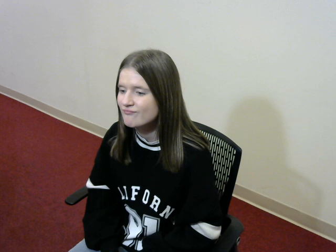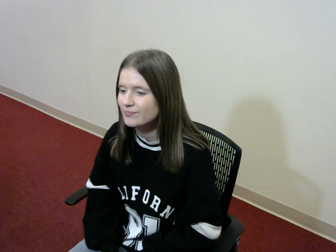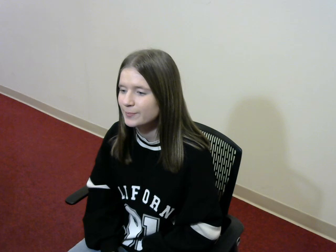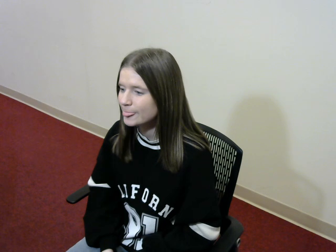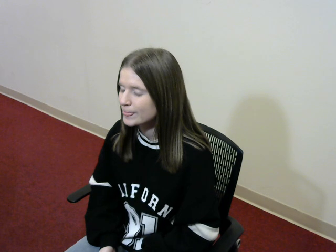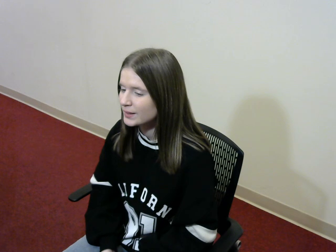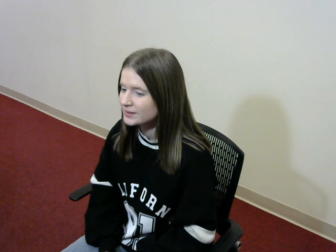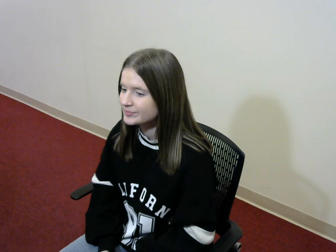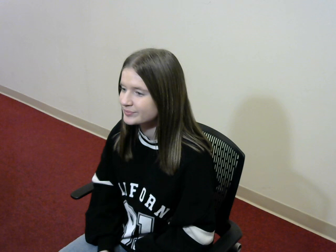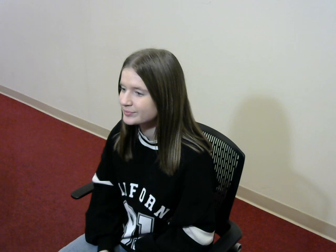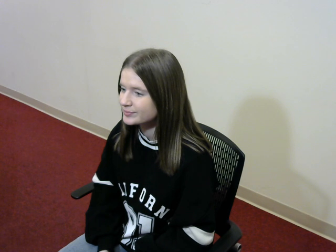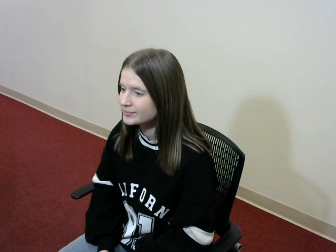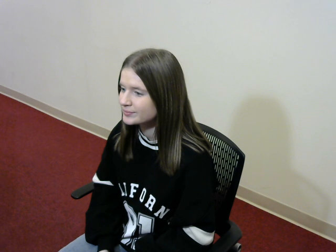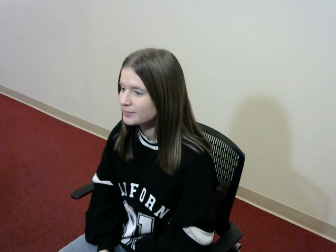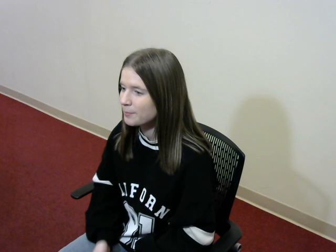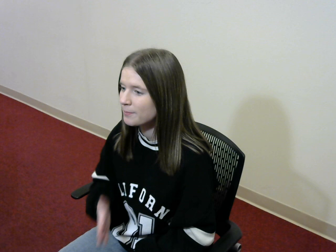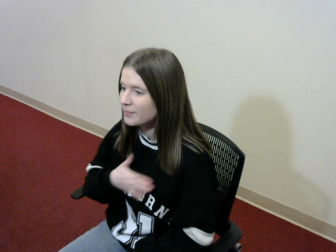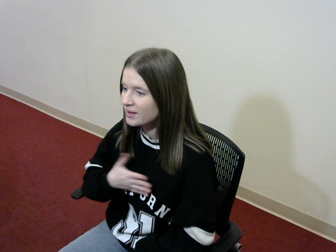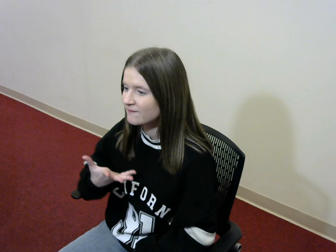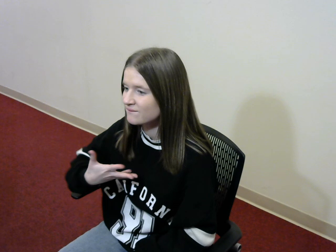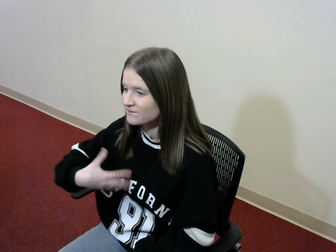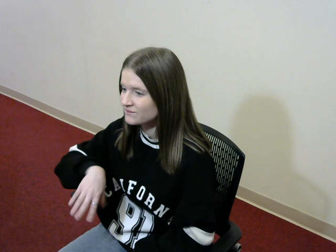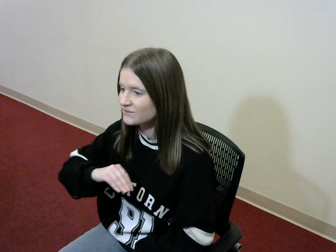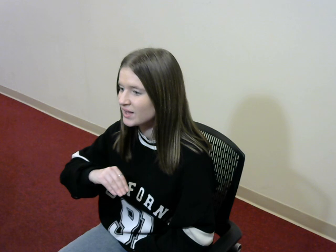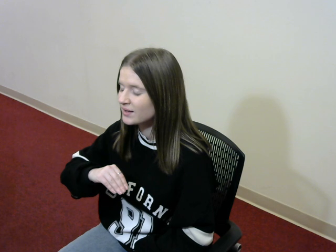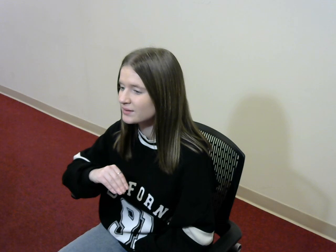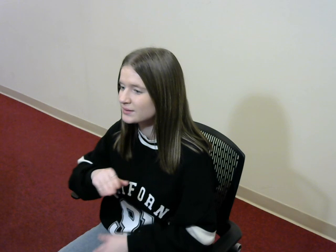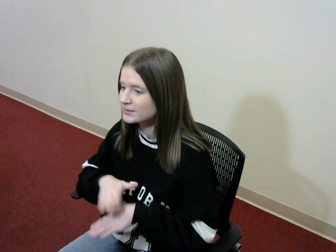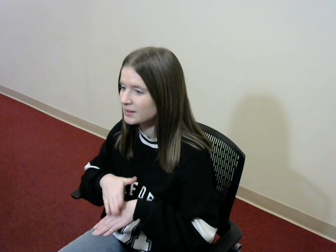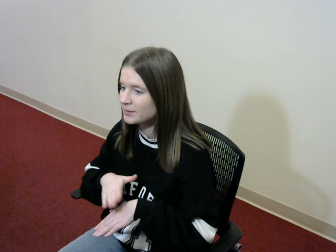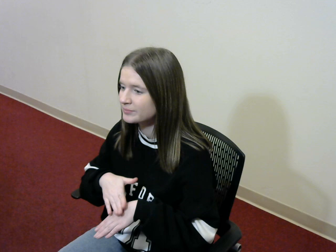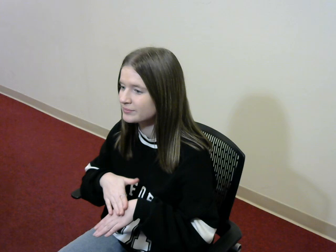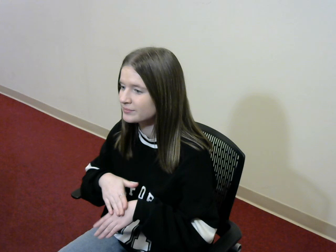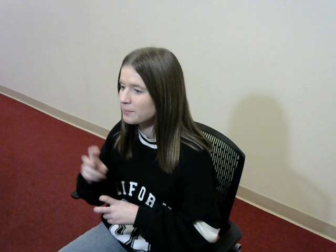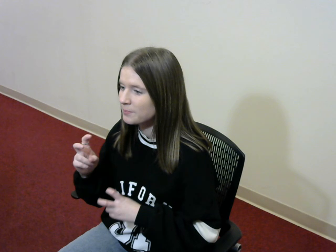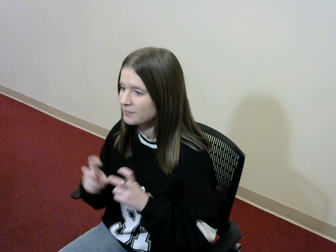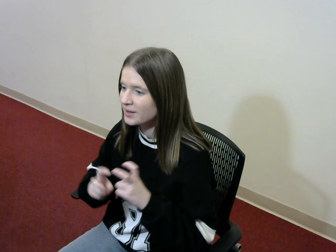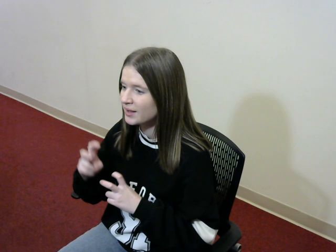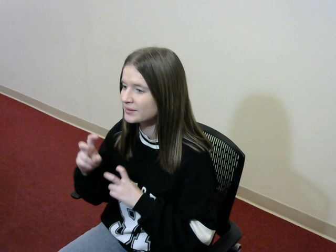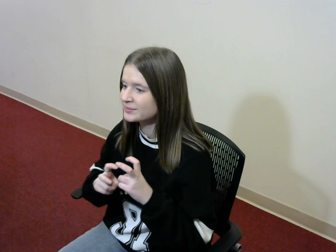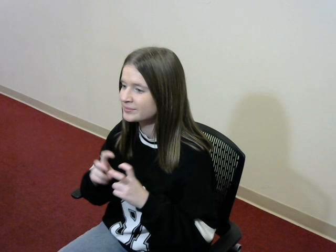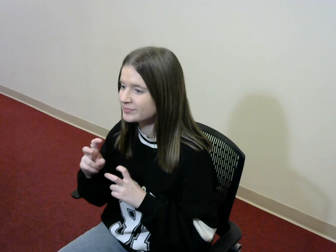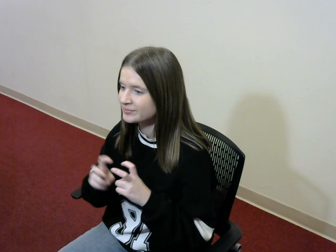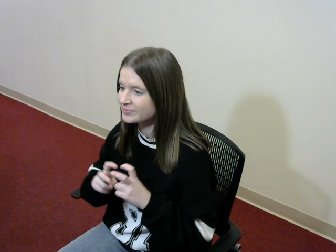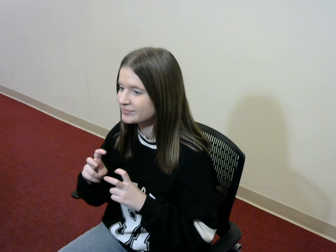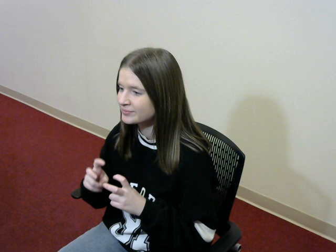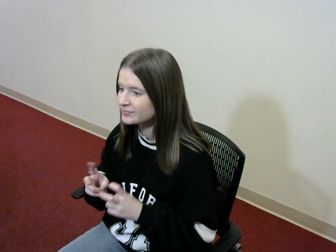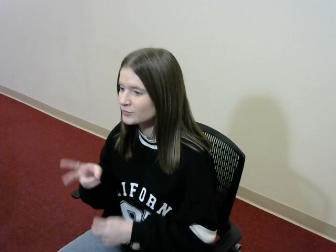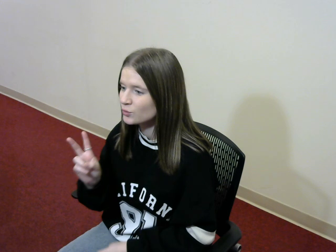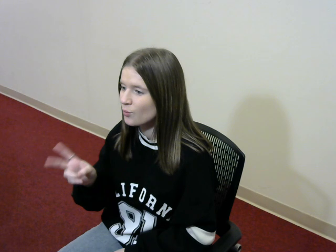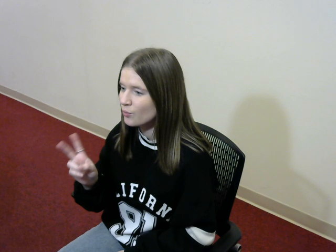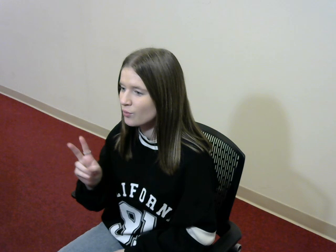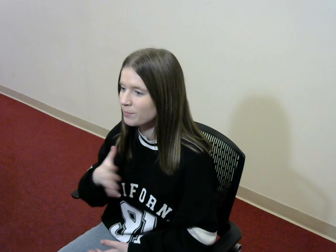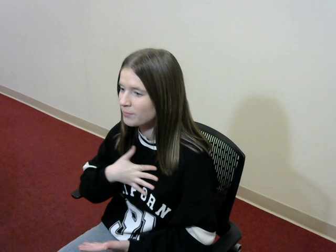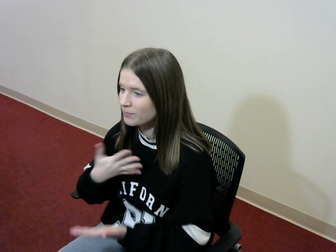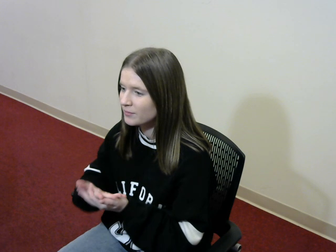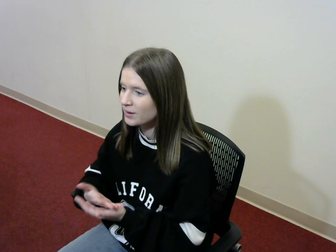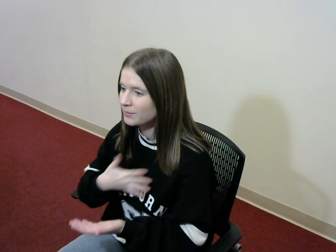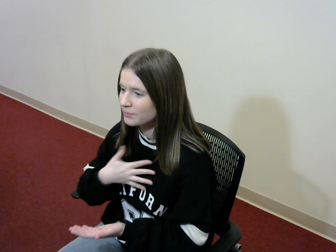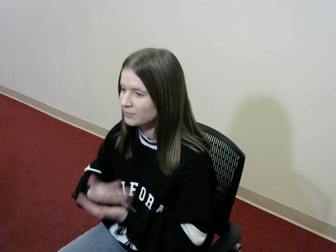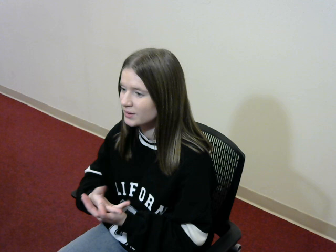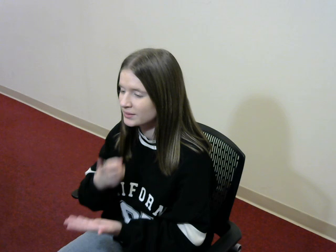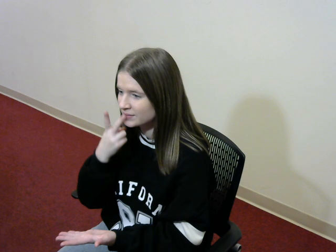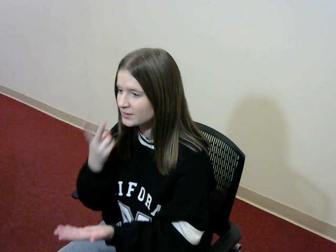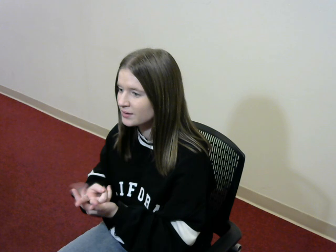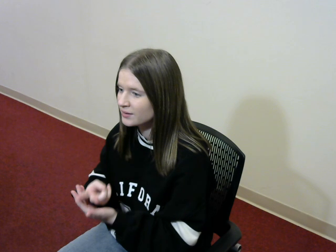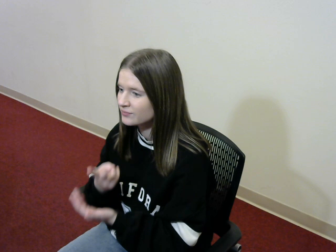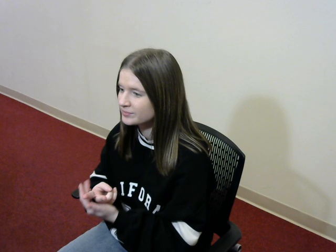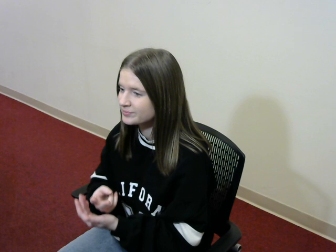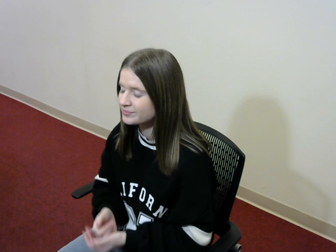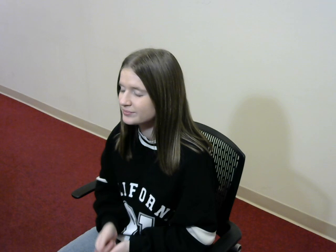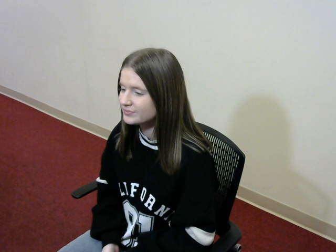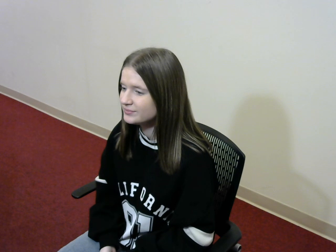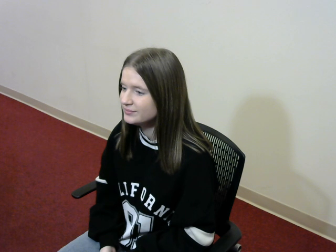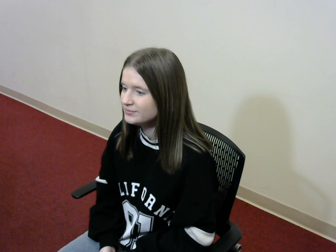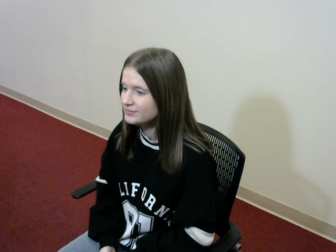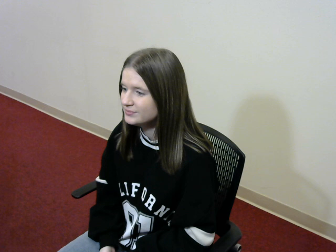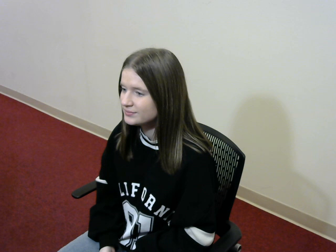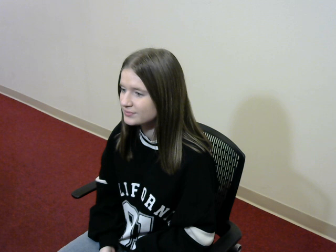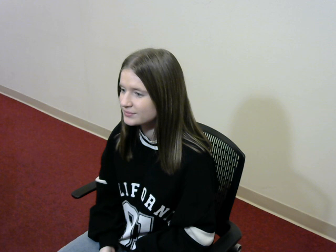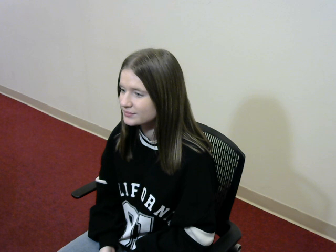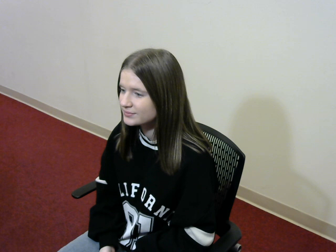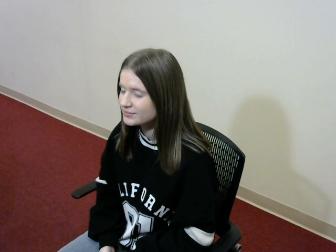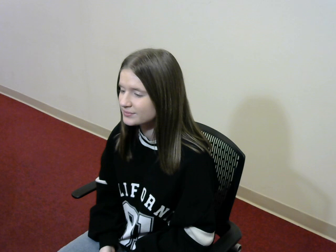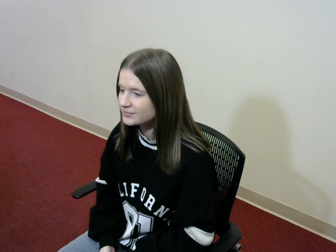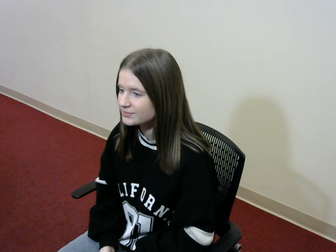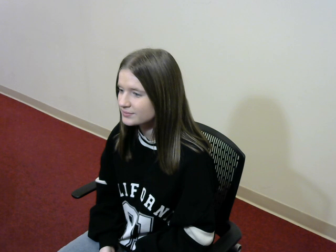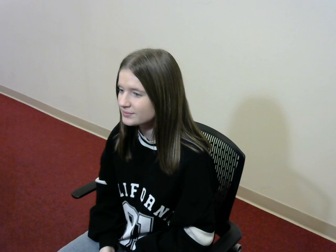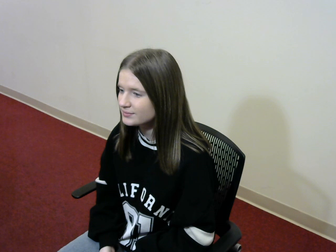Biz özəl şirkət kimi fəaliyyət göstəririk